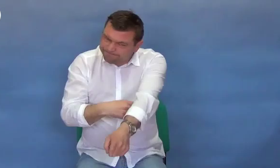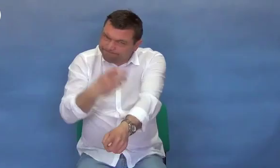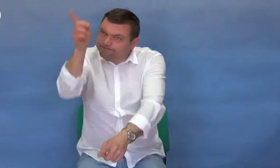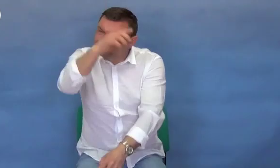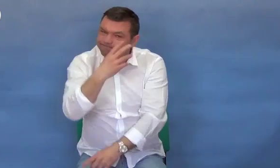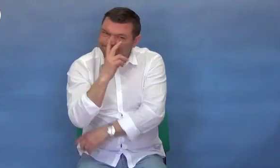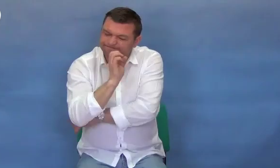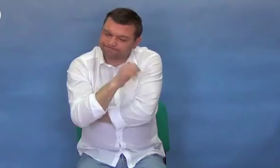Nigdy nie widziałem.